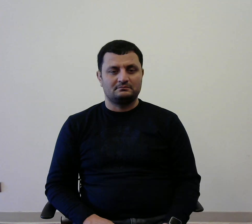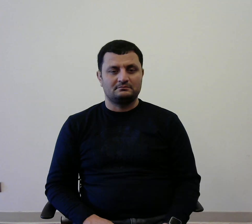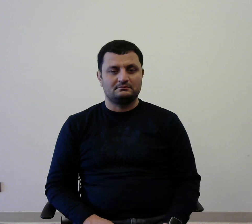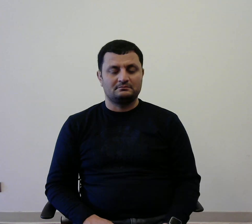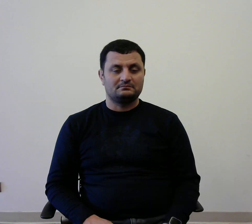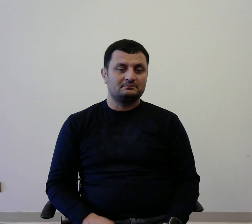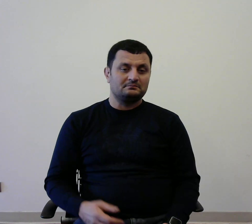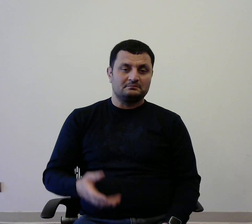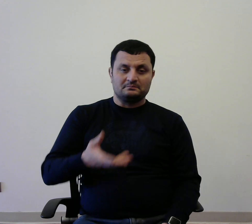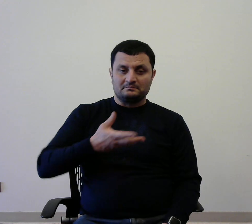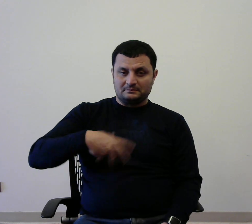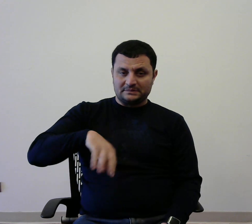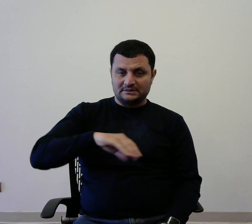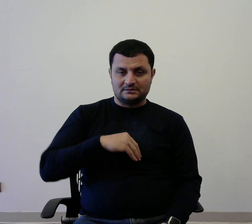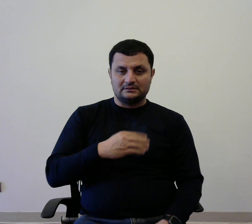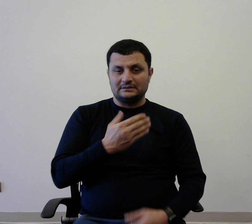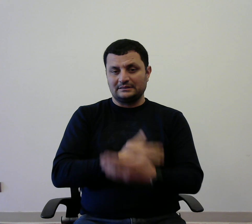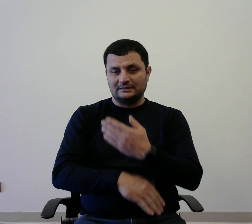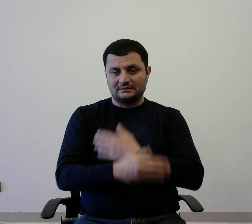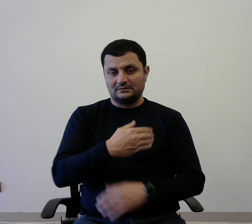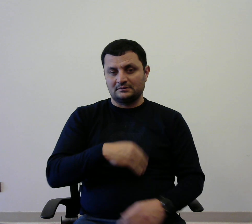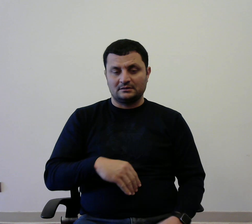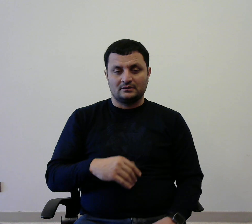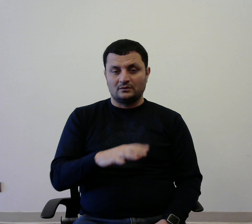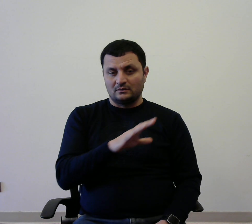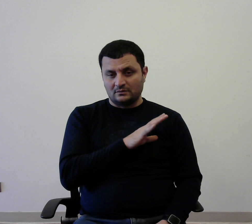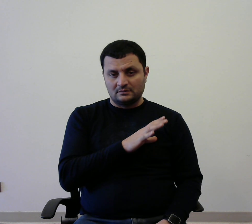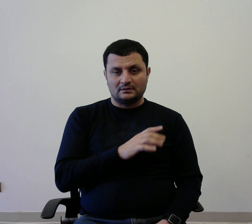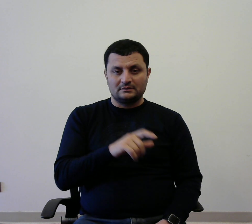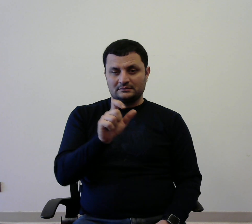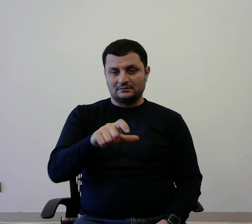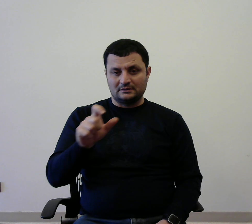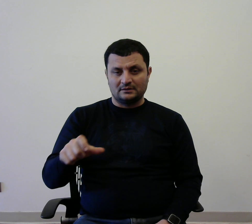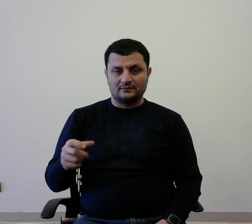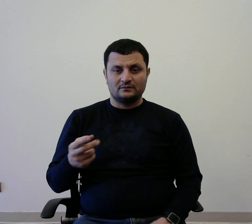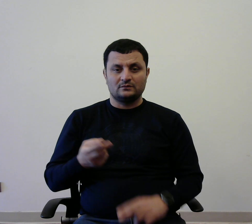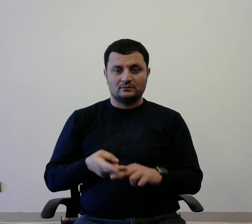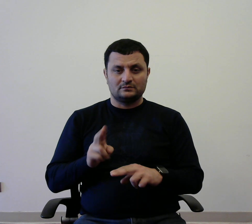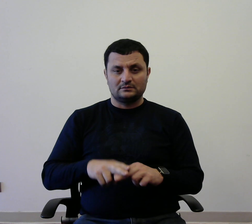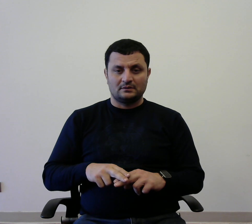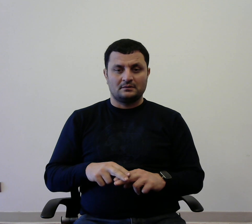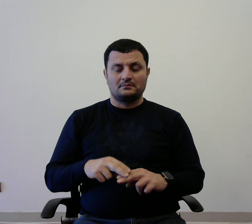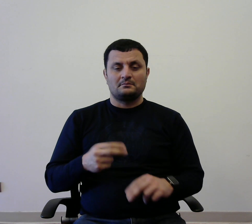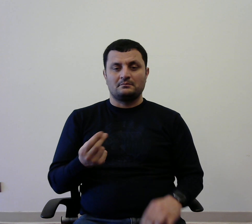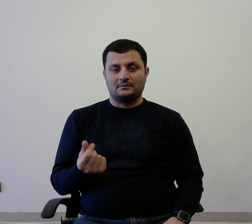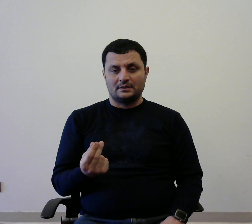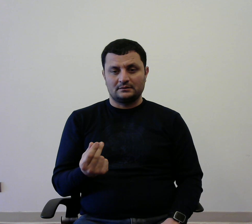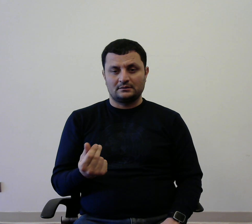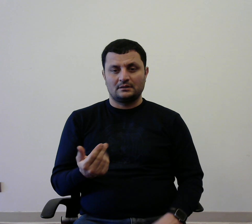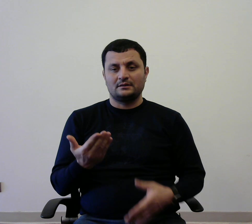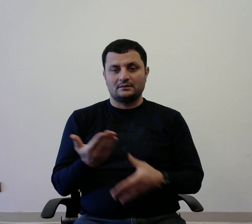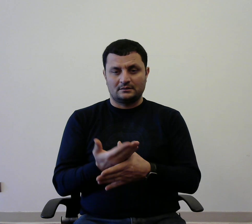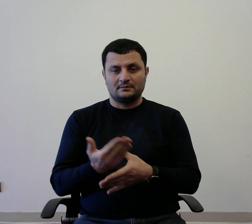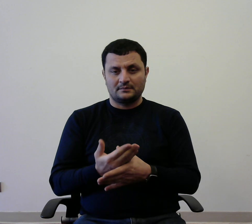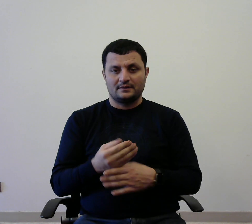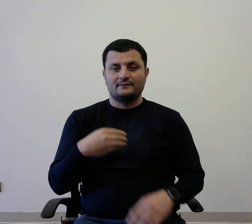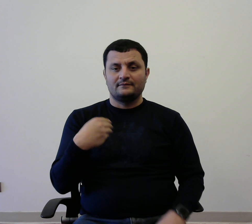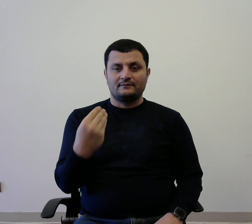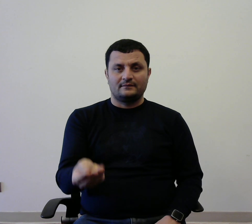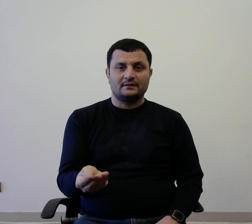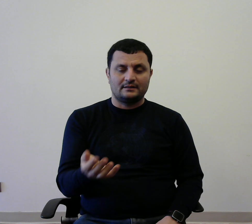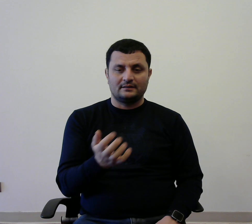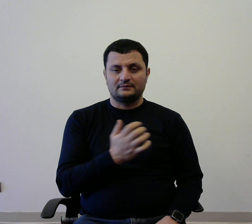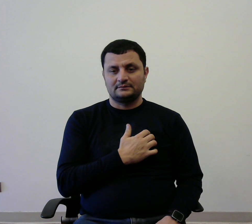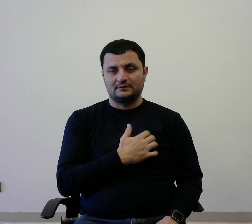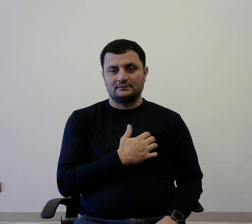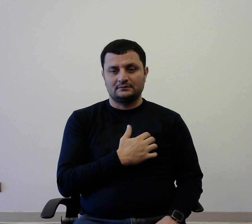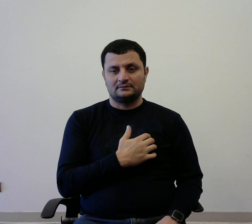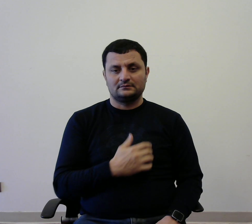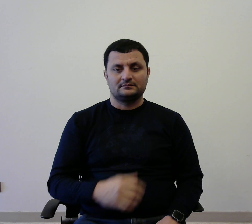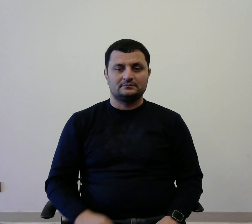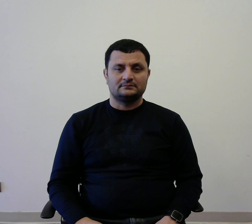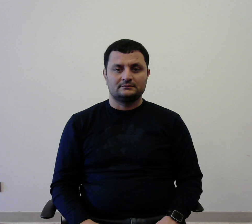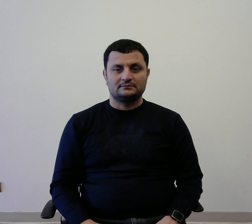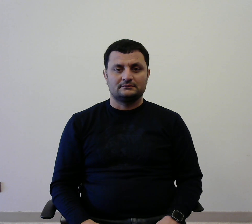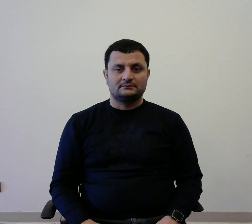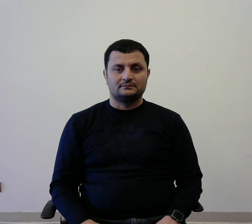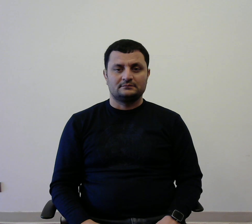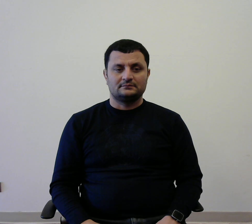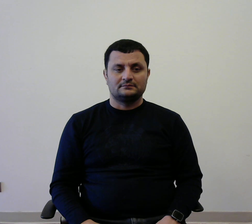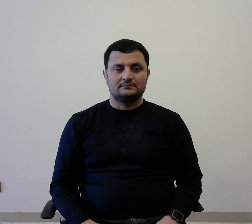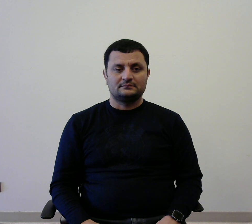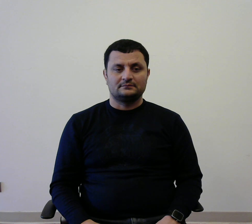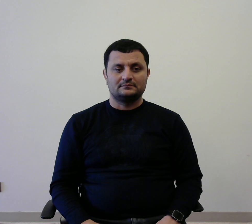Biz əlilliyi olan şəxslər üçün pul yardım vermək istəyirik